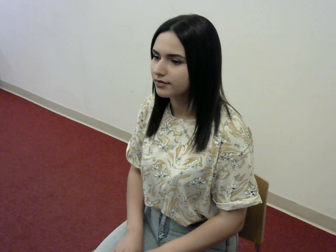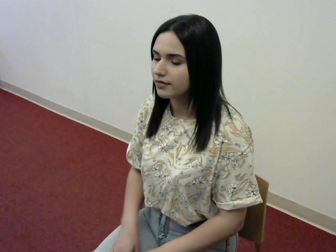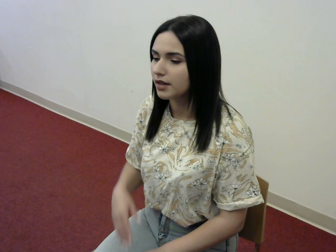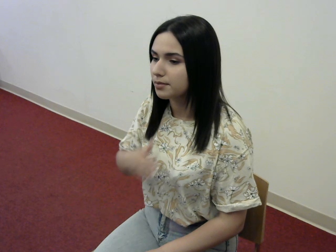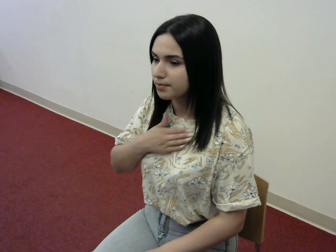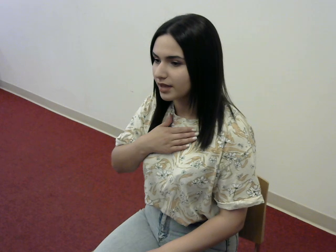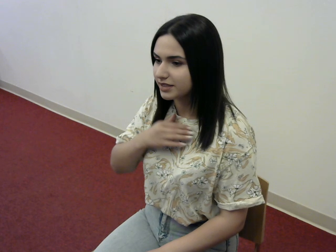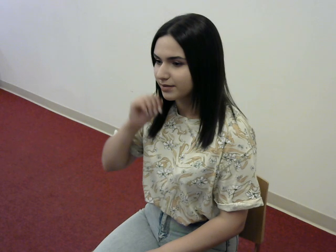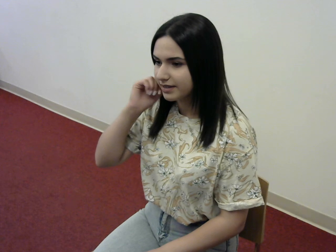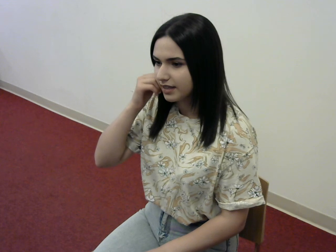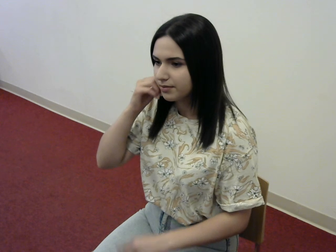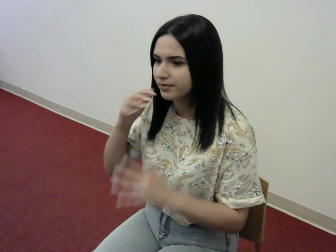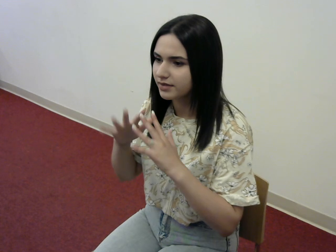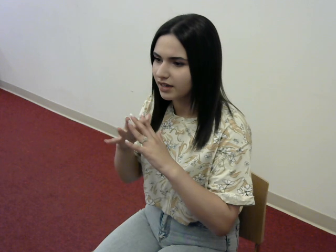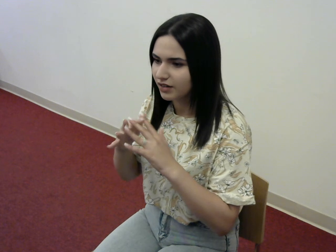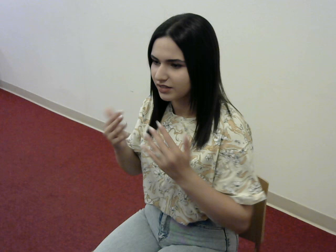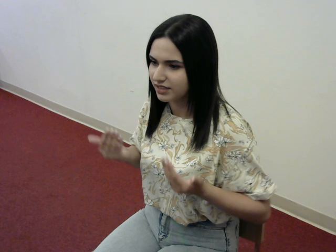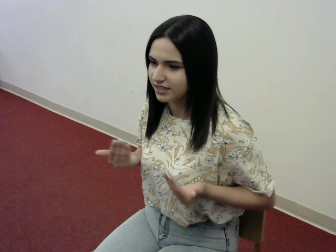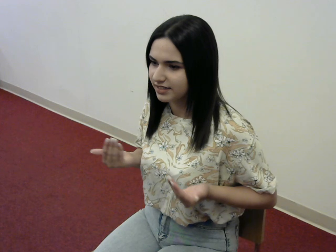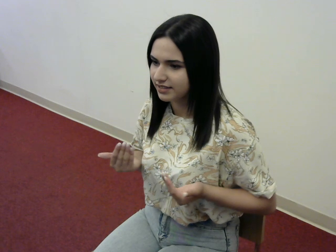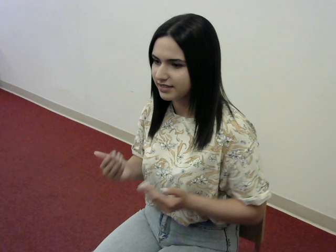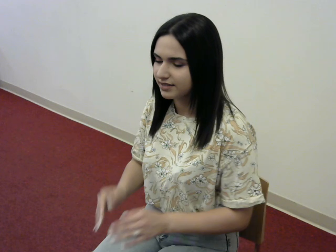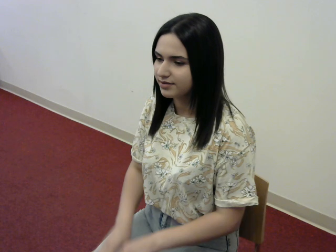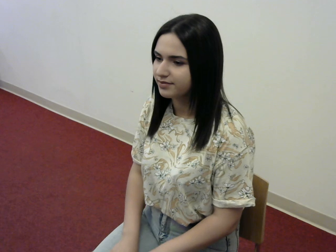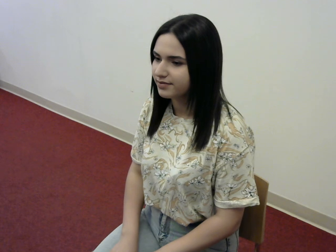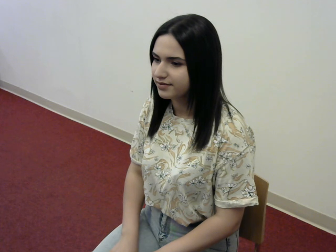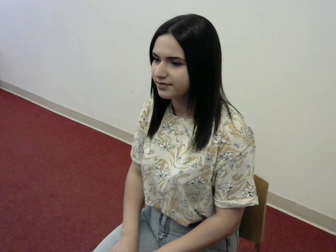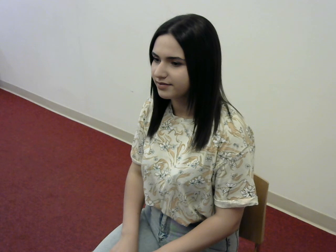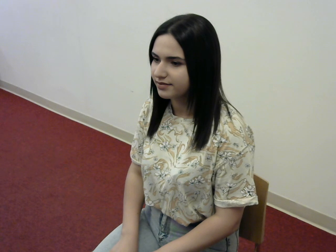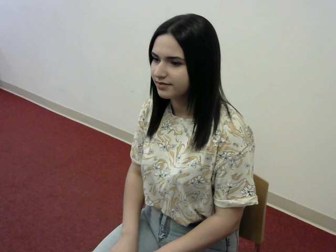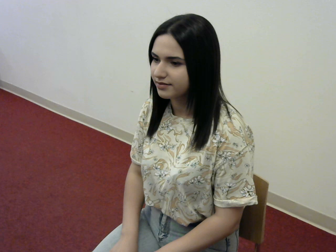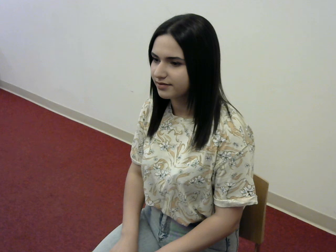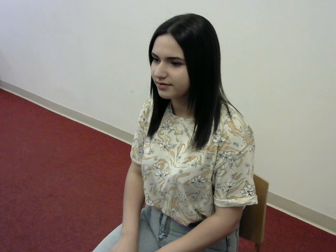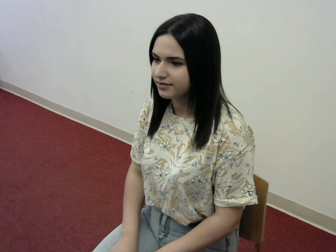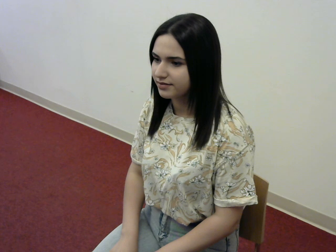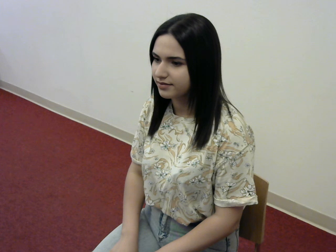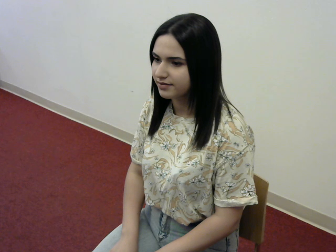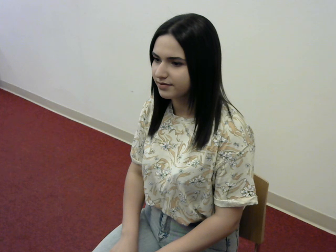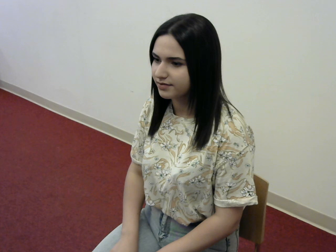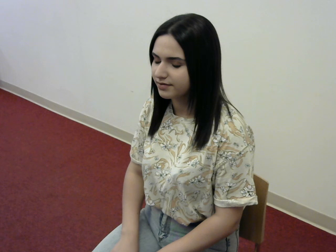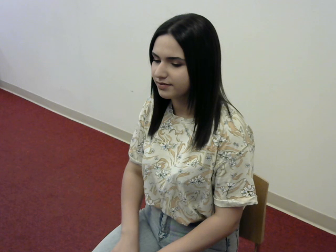Mənim nənəm kənddə yaşayır